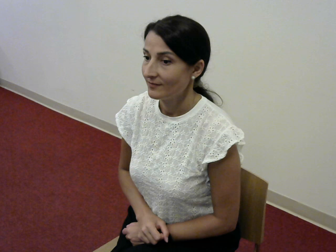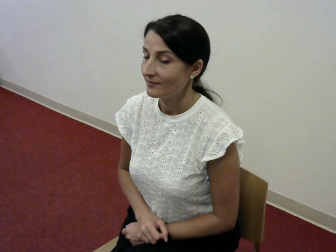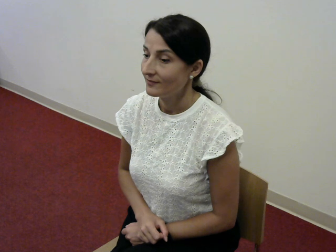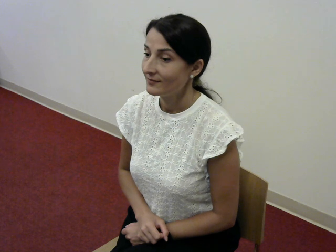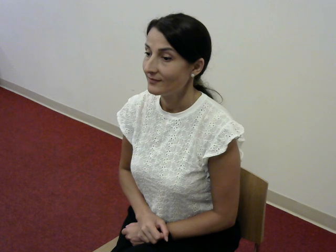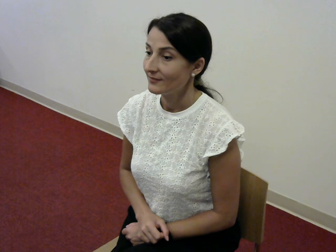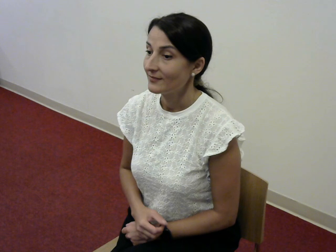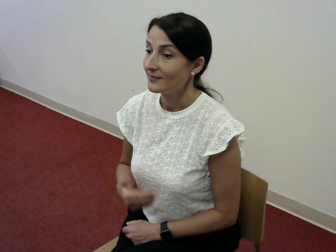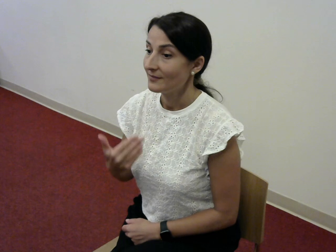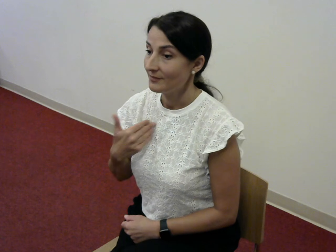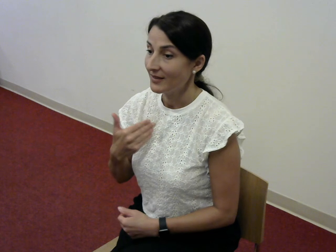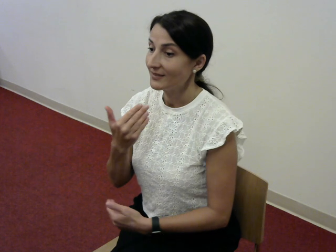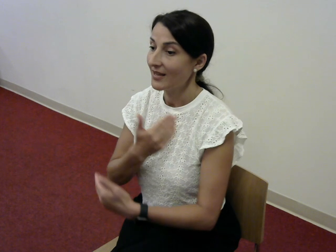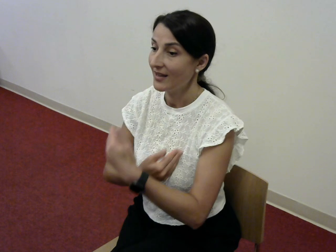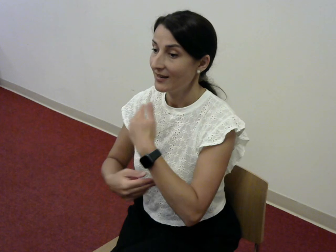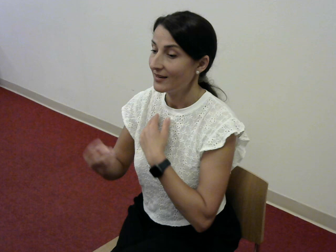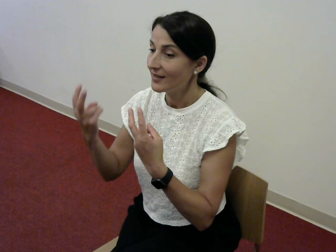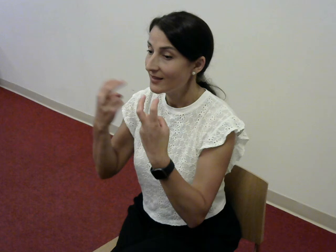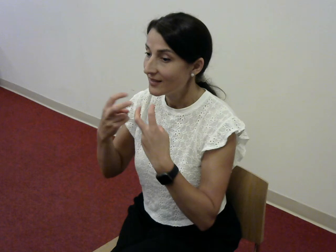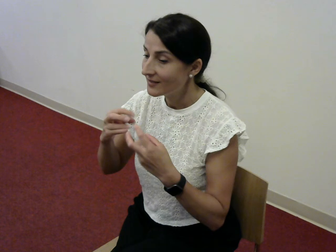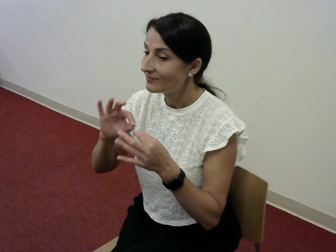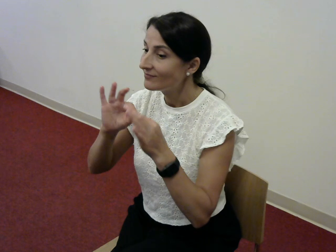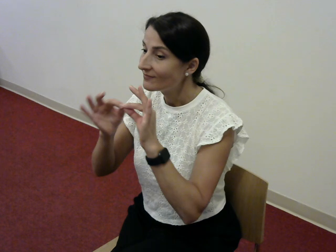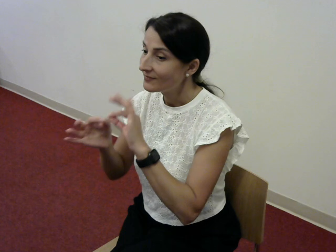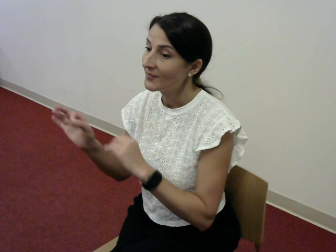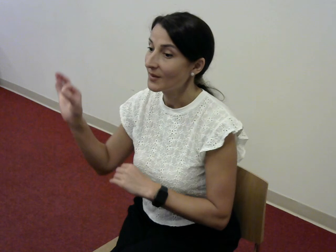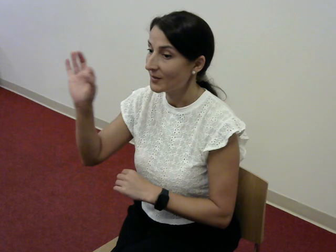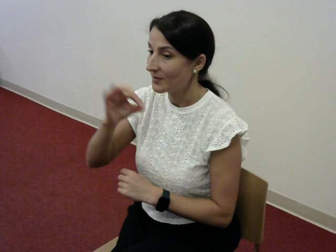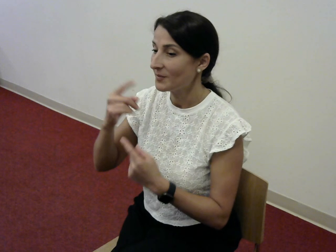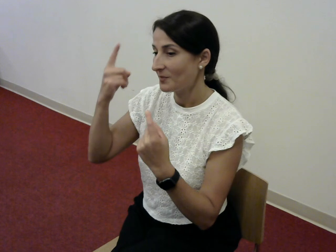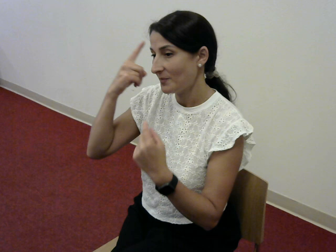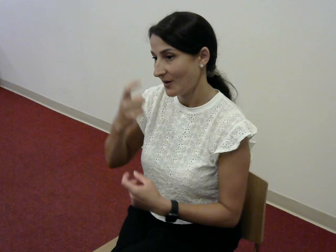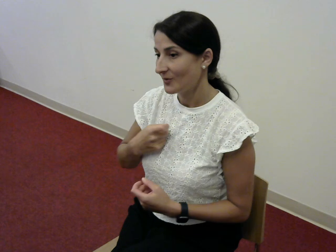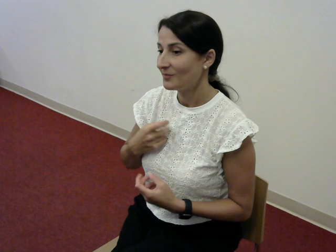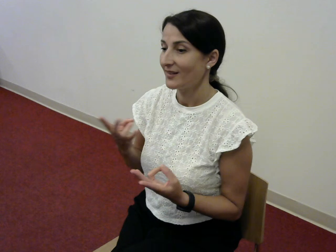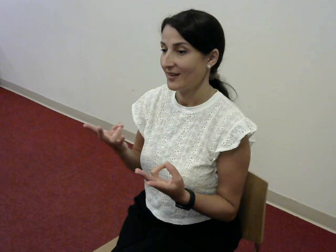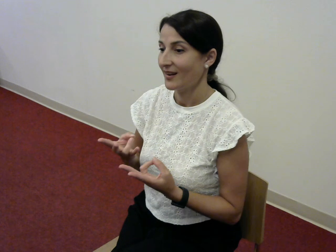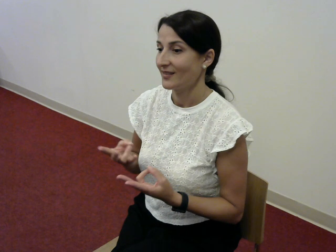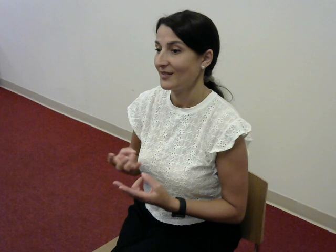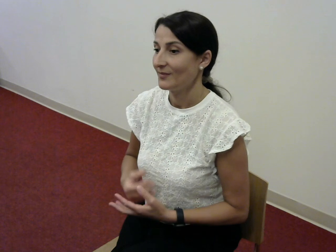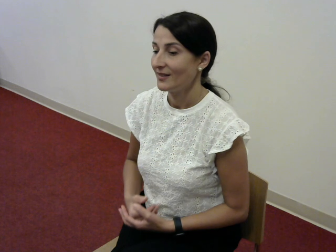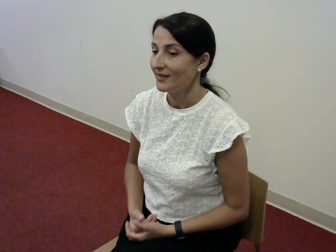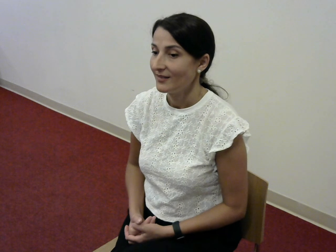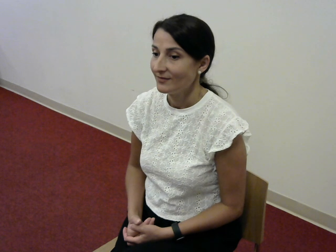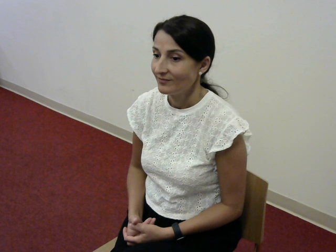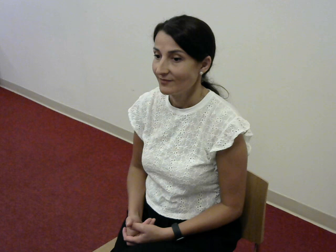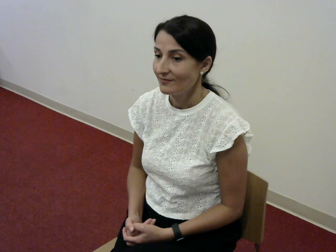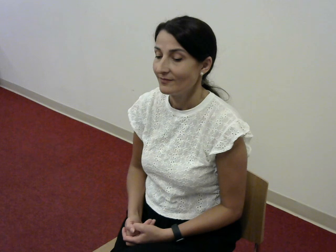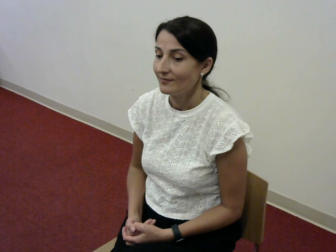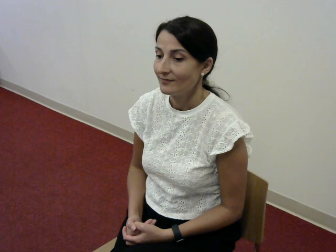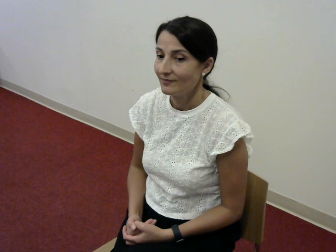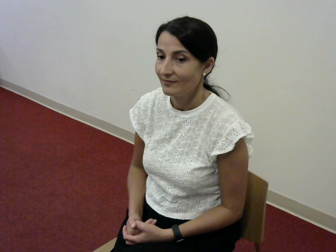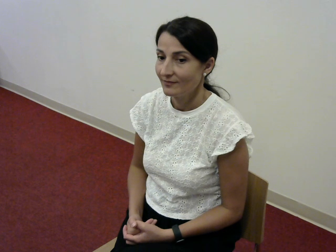Mənə əlillik müayinəsinin nəticəsi barədə məlumat lazımdır